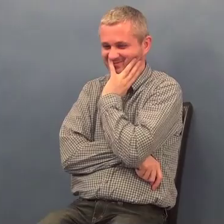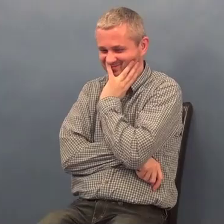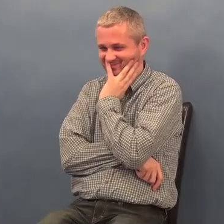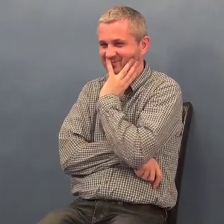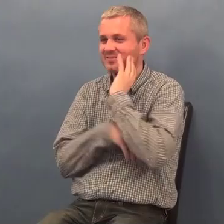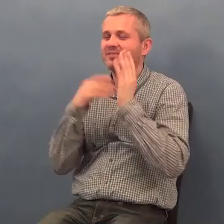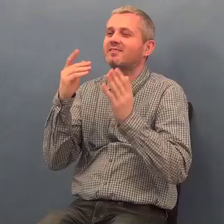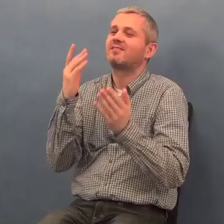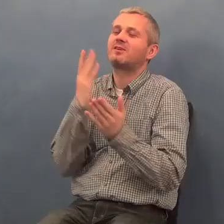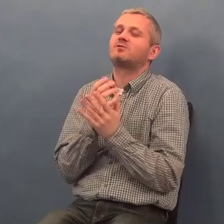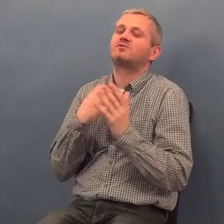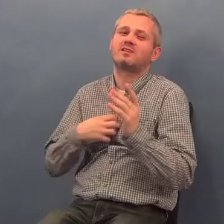Tylko dla zwierząt, im wolno.